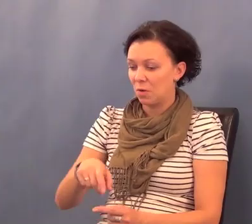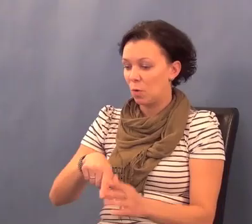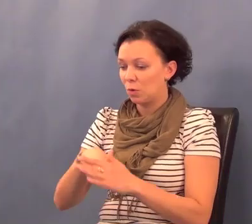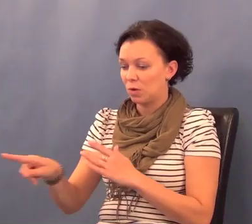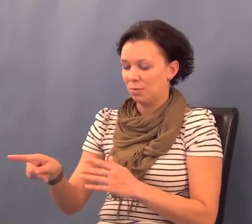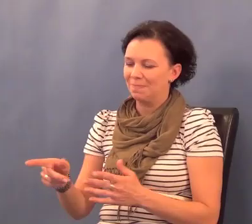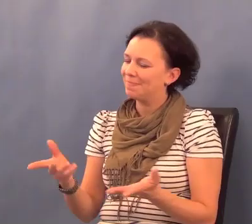Ucieczka.